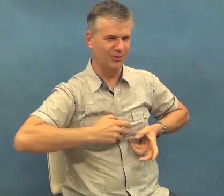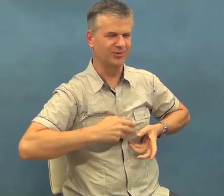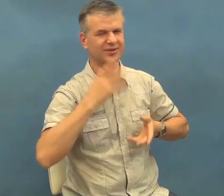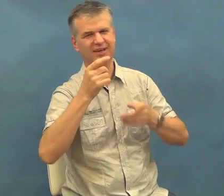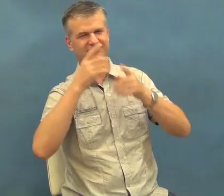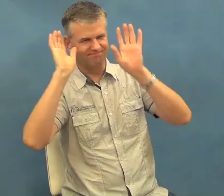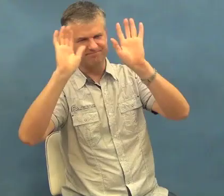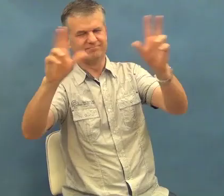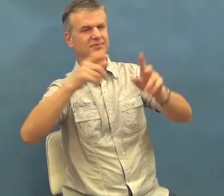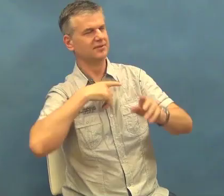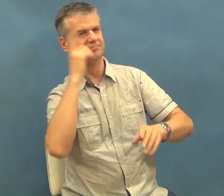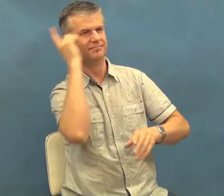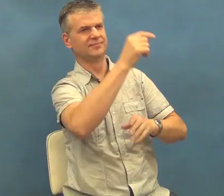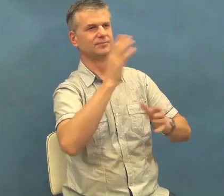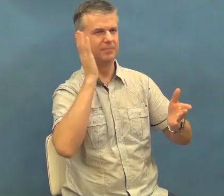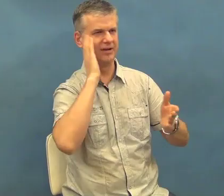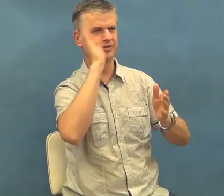Zostawia imprezujących i idzie spać, bo jest zmęczona.